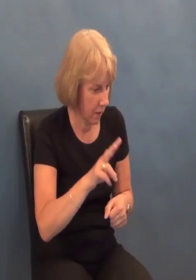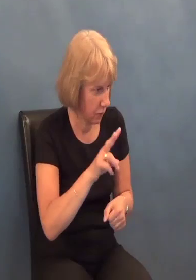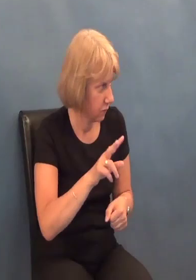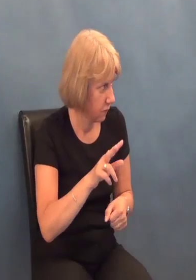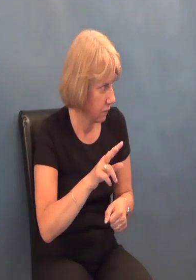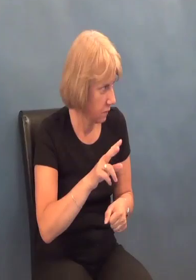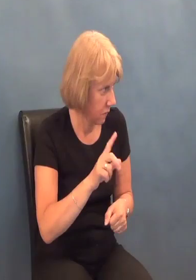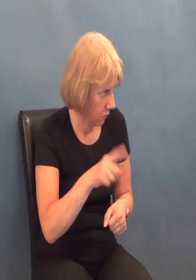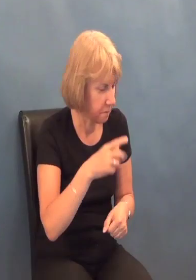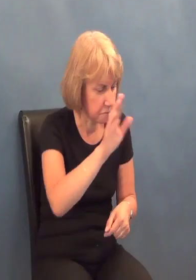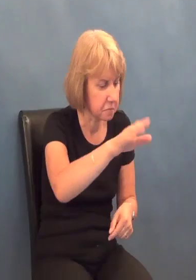Dwie godziny?